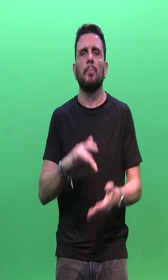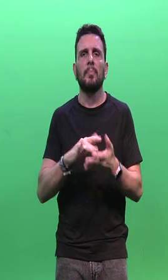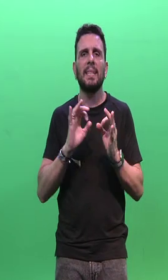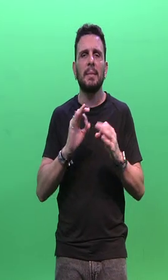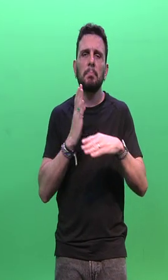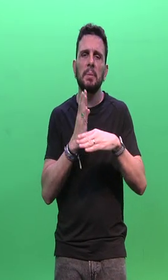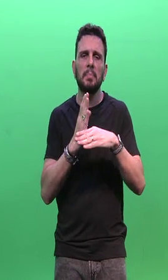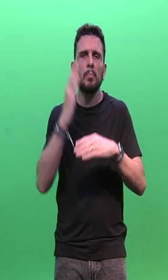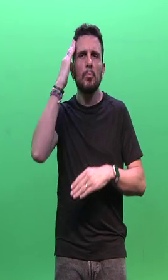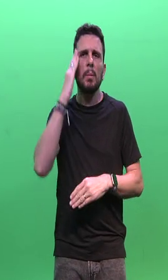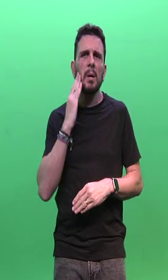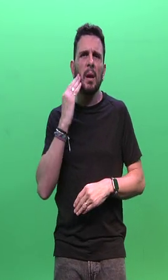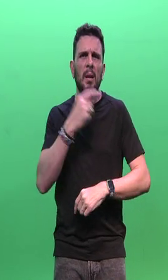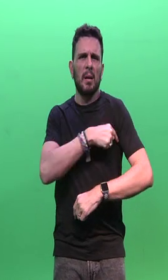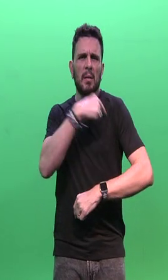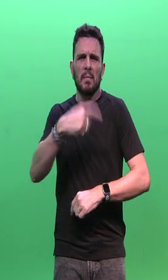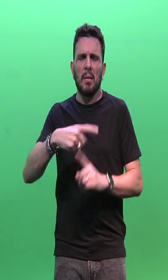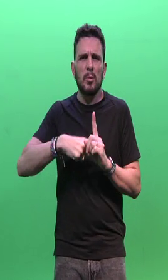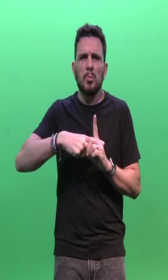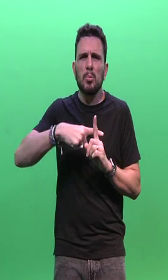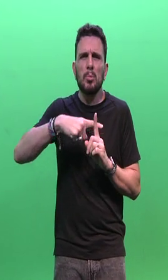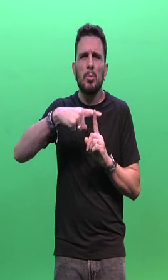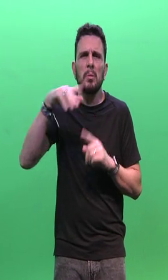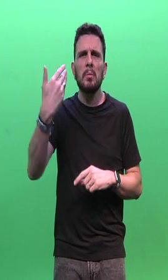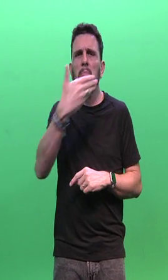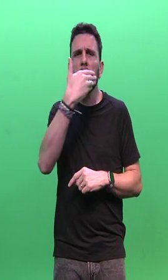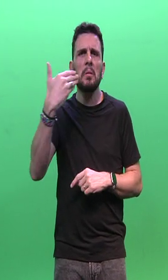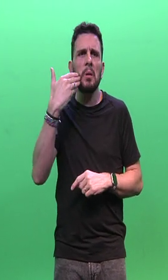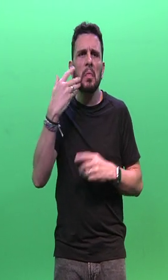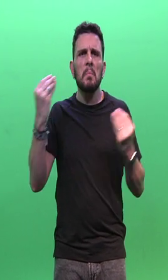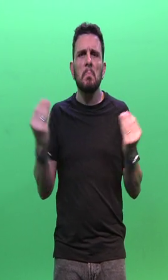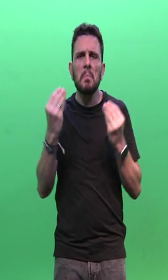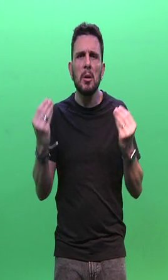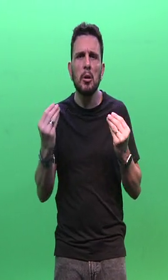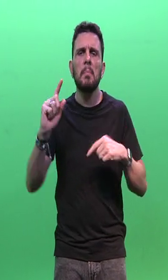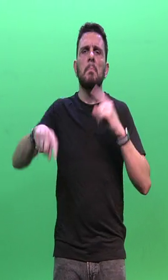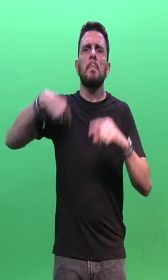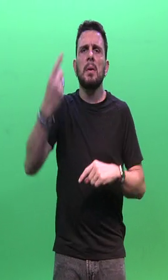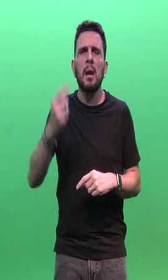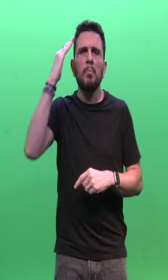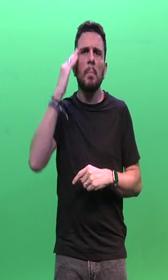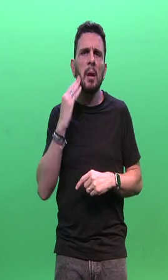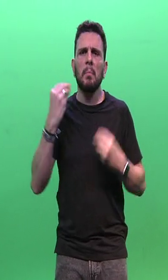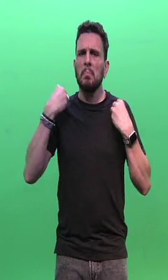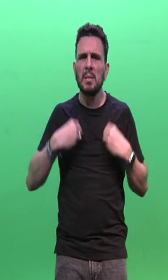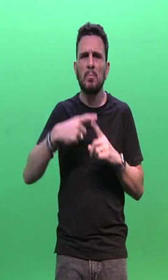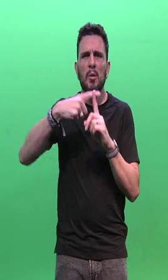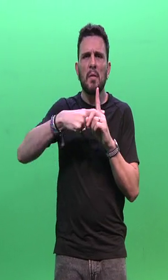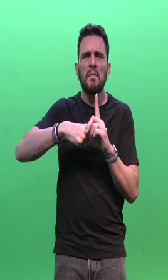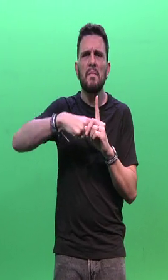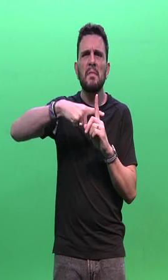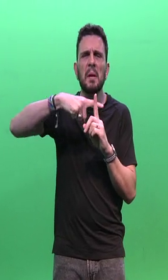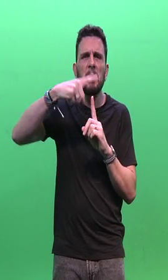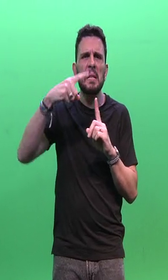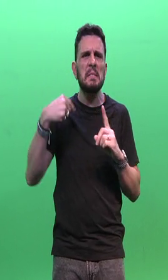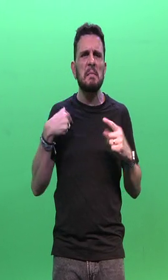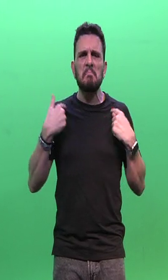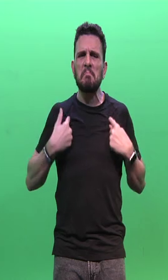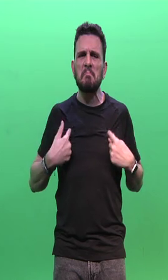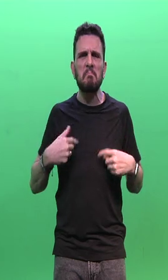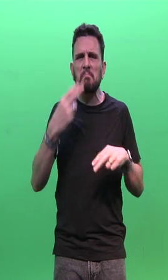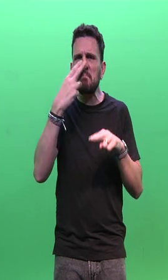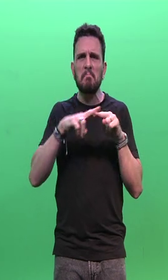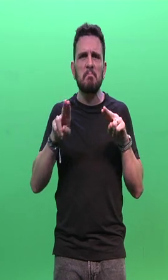Al matí sempre tinc la temperatura molt alta, després a la tarda em trobo millor, però l'endemà al matí em passa el mateix, és molt estrany.